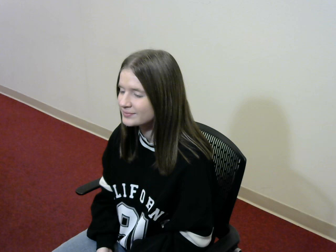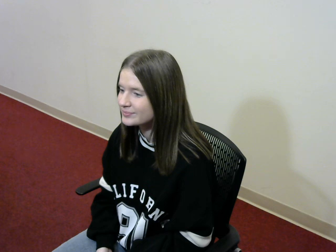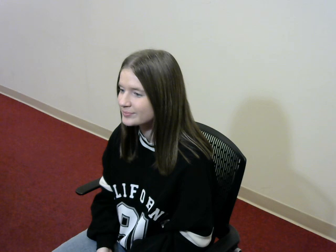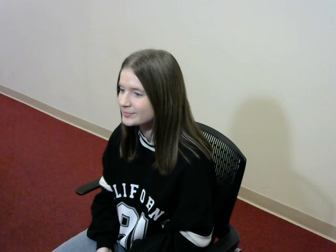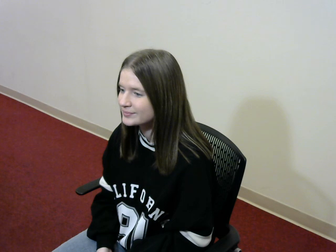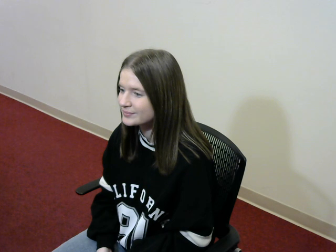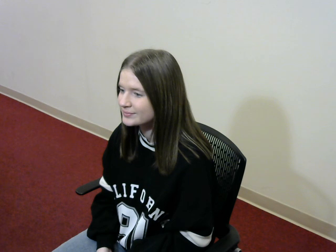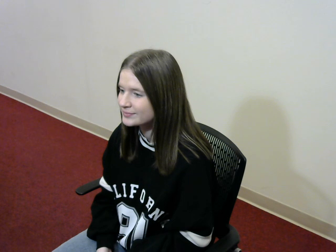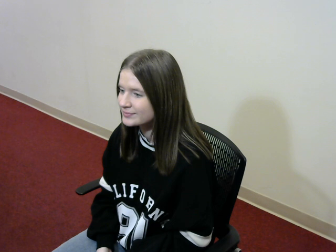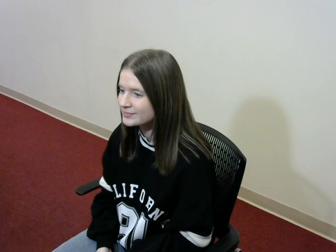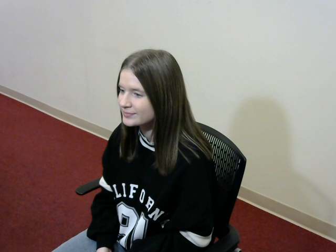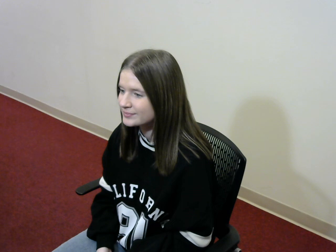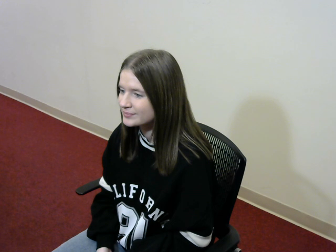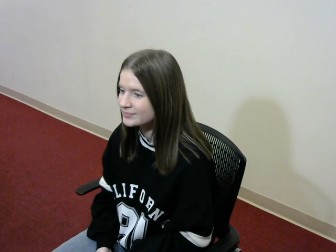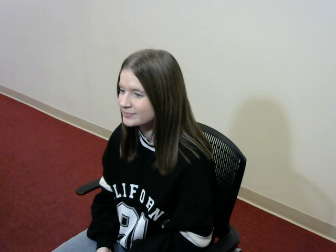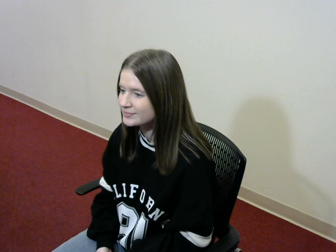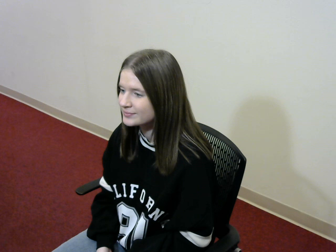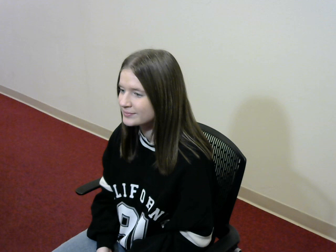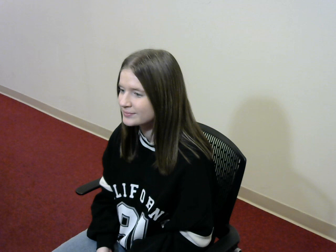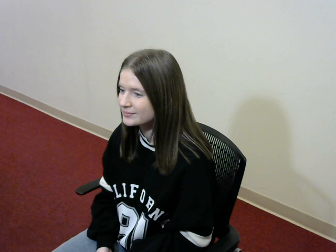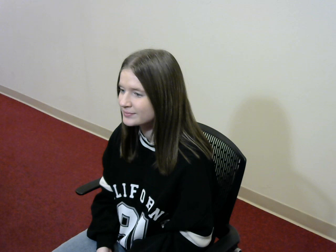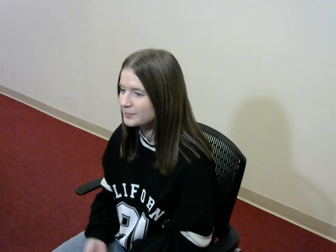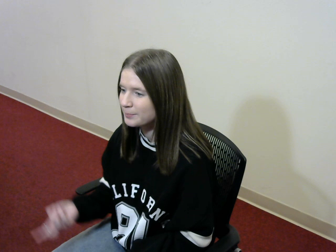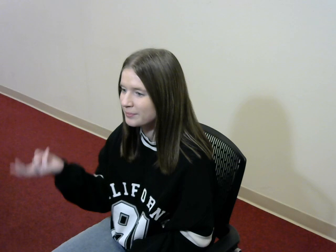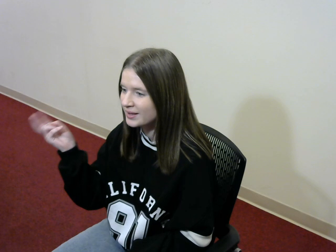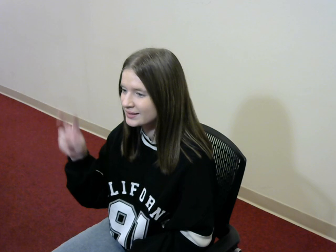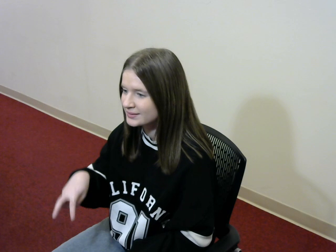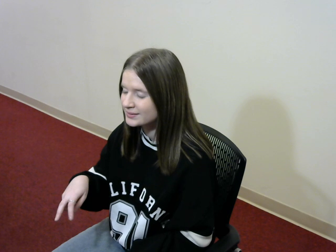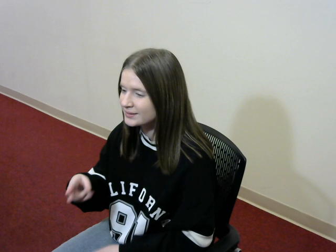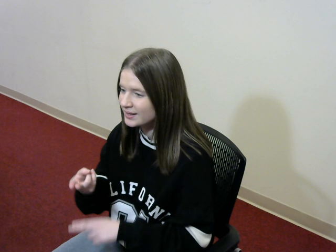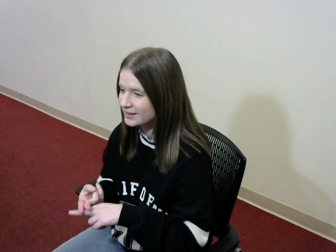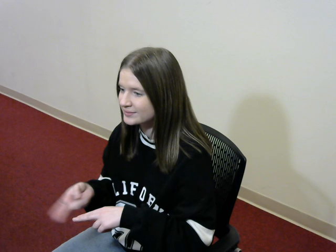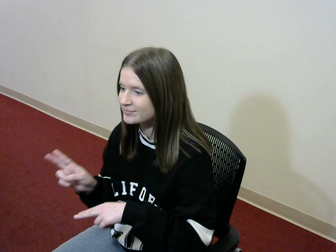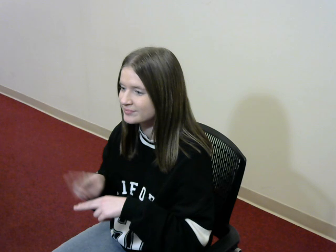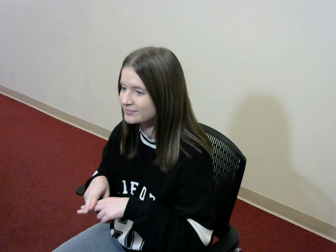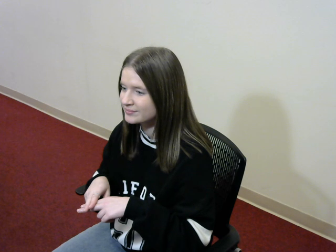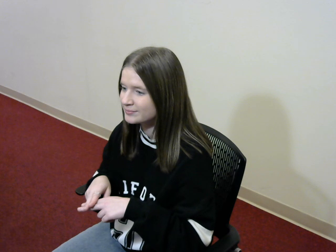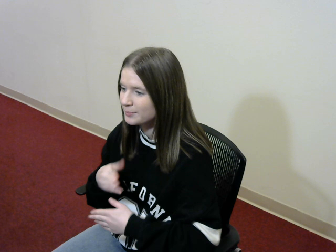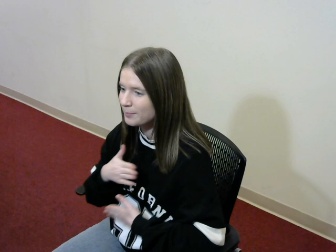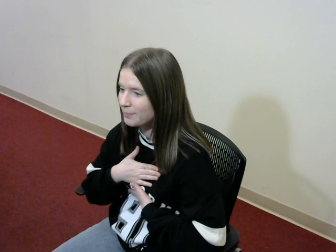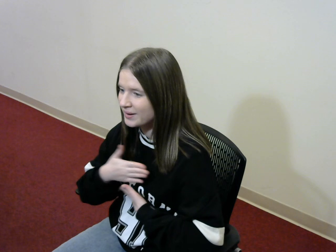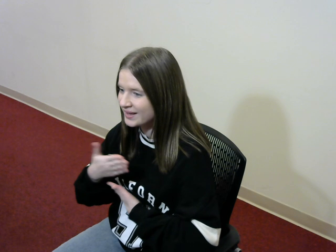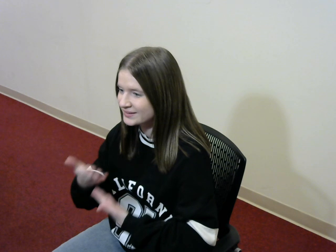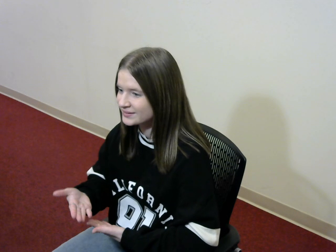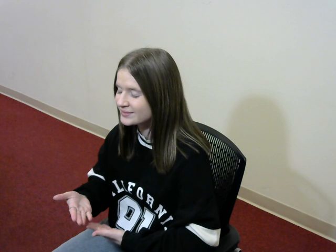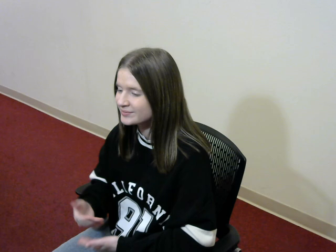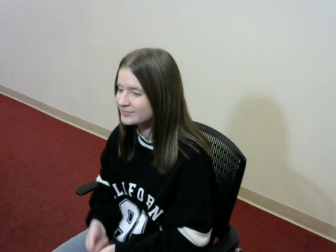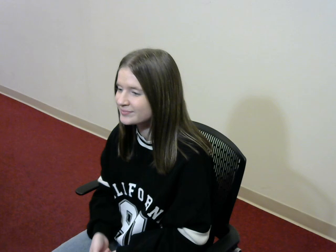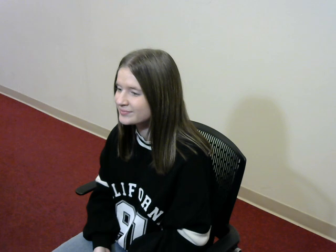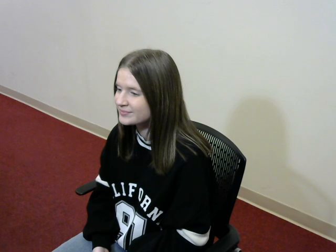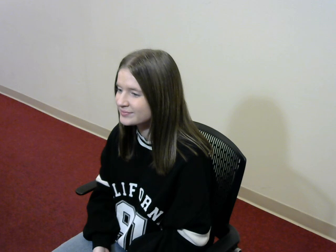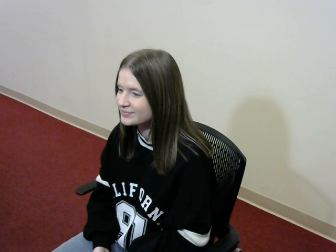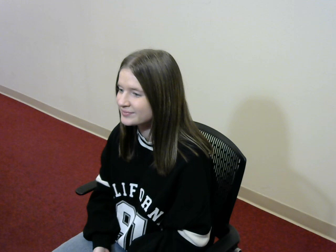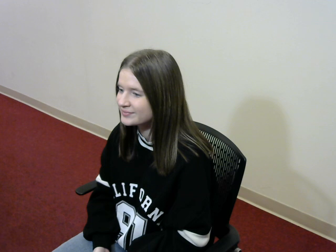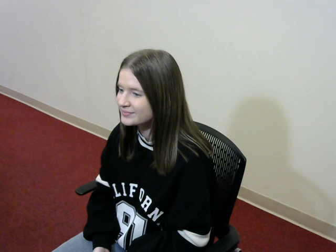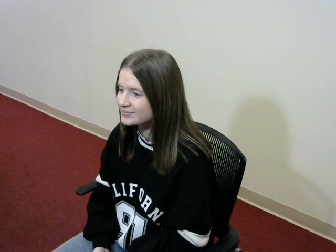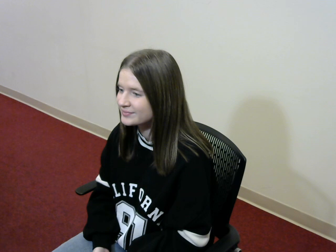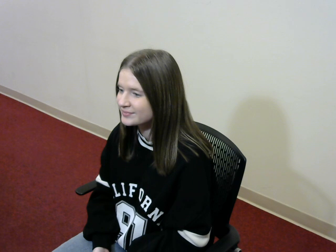Gəldiyinizə görə minnətdaram